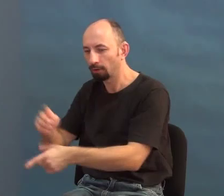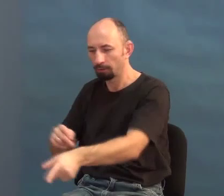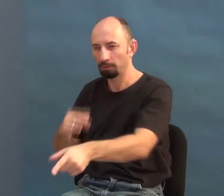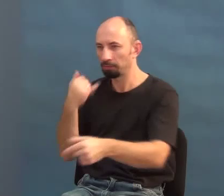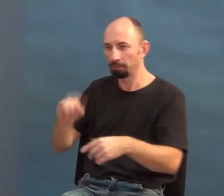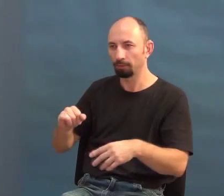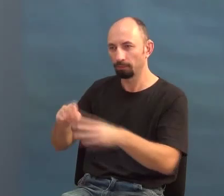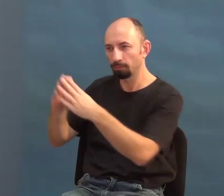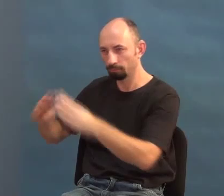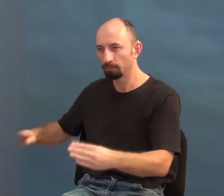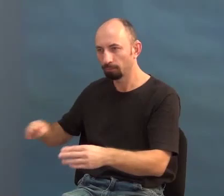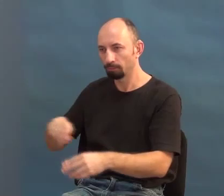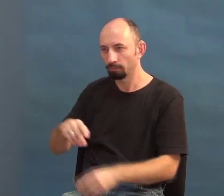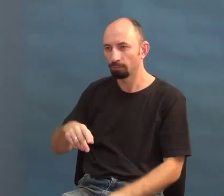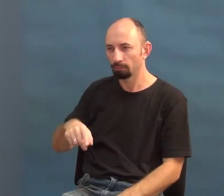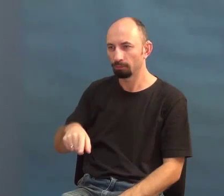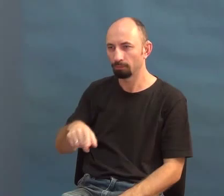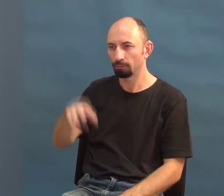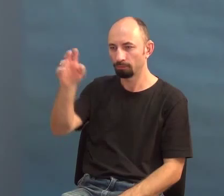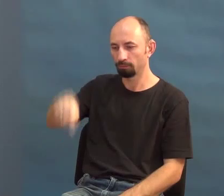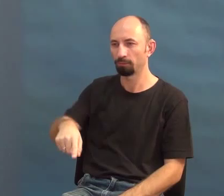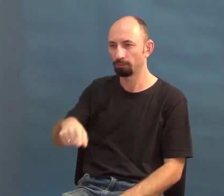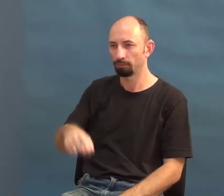To jest inny znak, a trójkątny to jest ten.